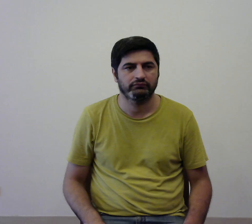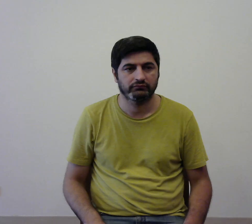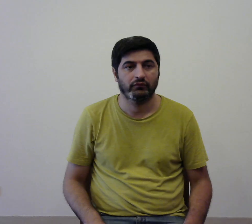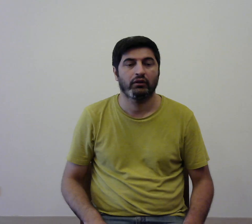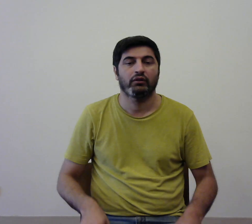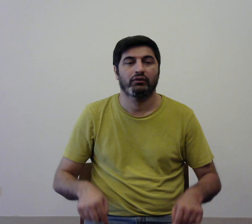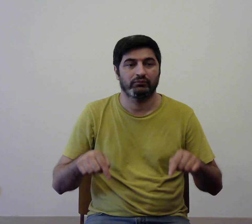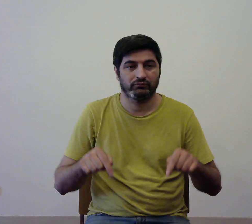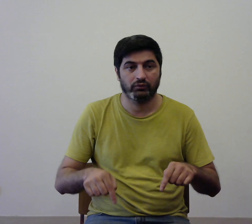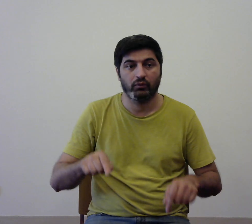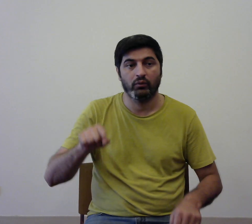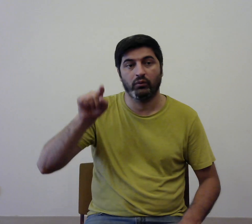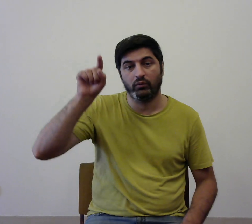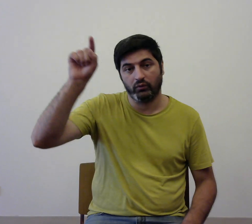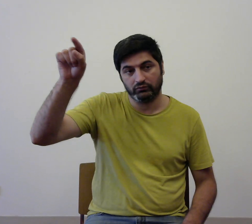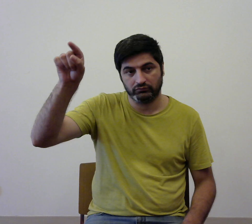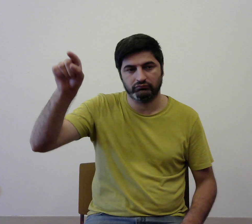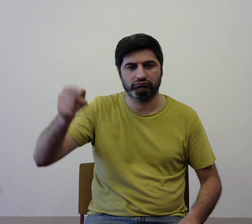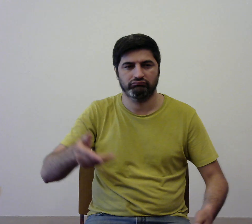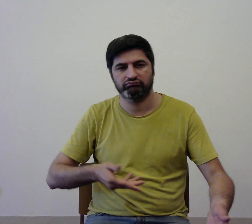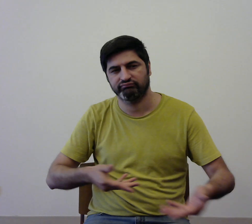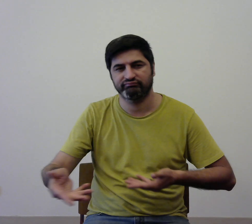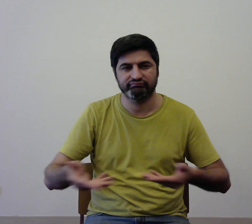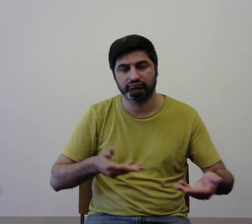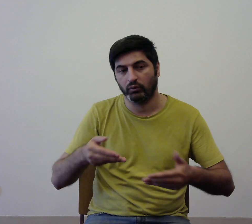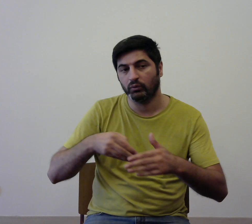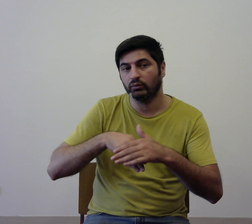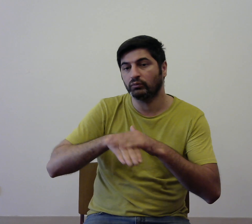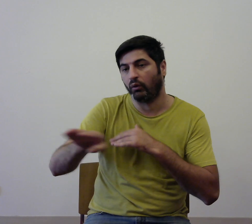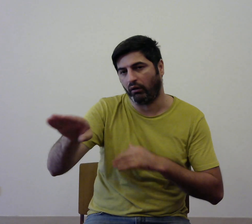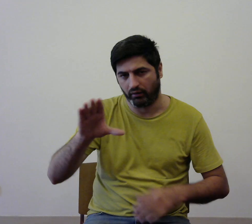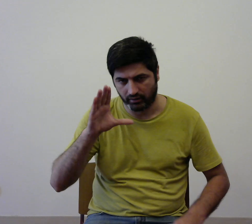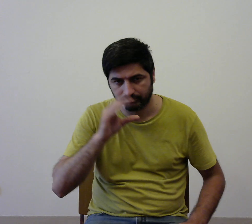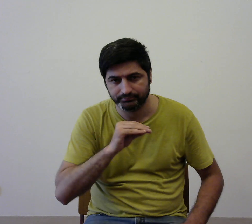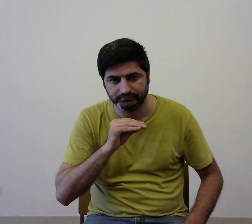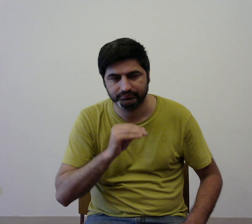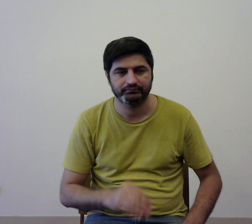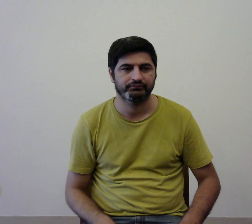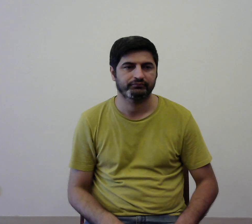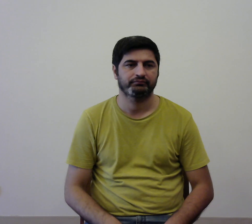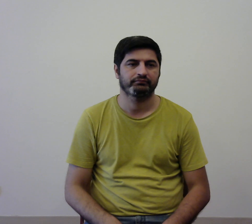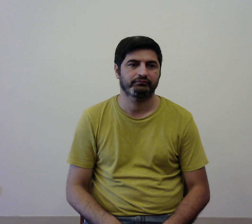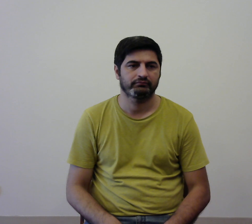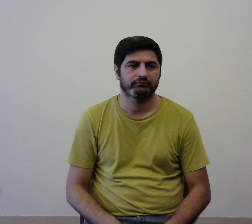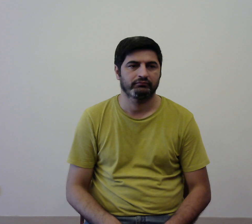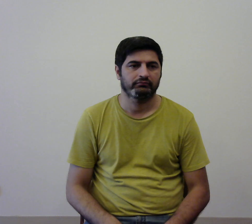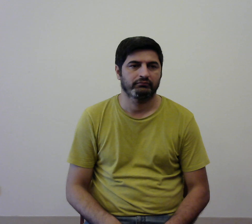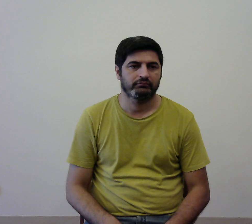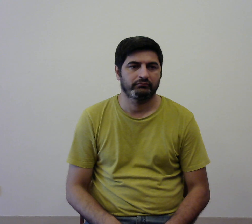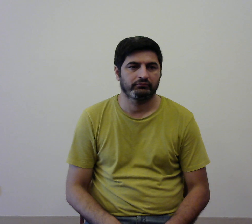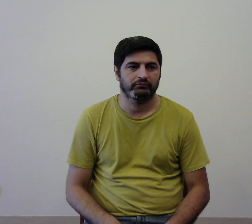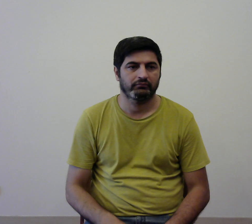Burdan ora piyada gedə bilərəmmi?